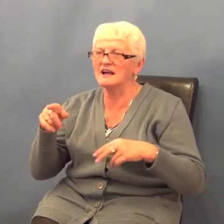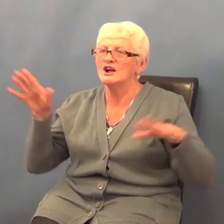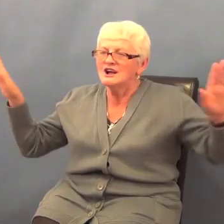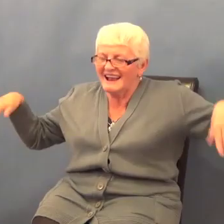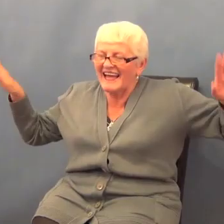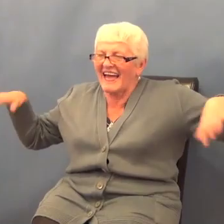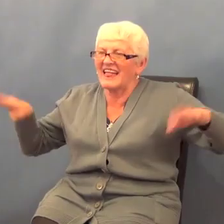Ptak leciał.